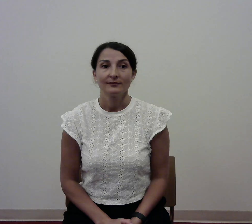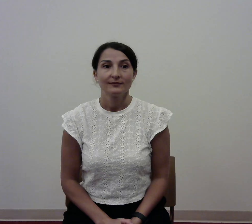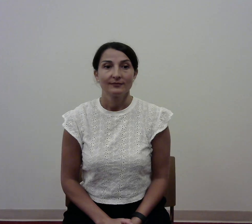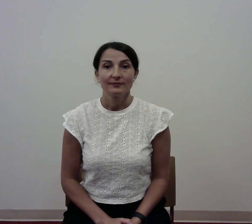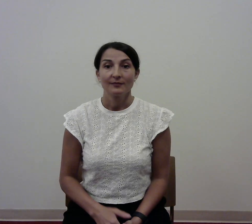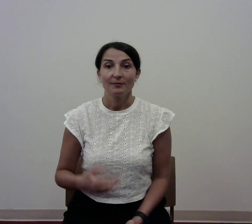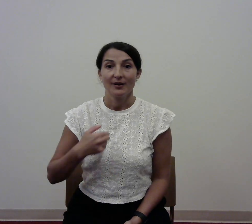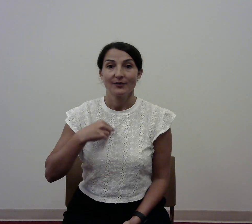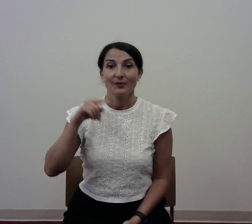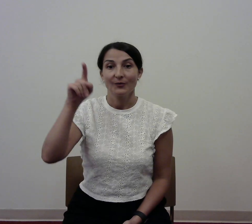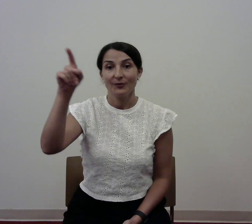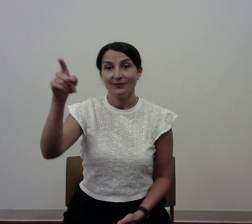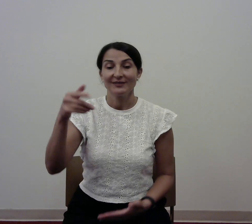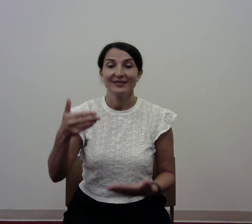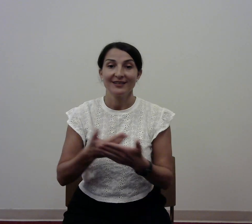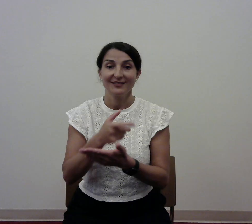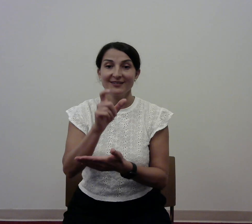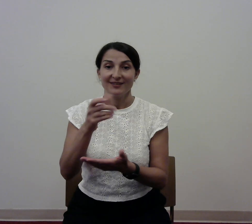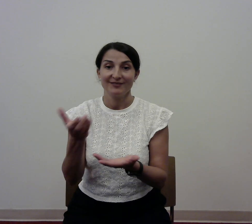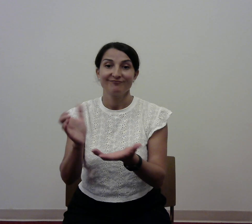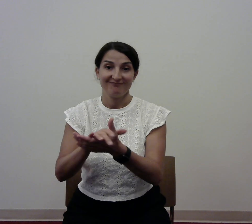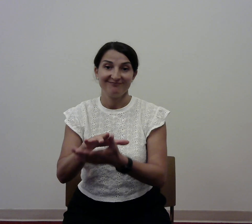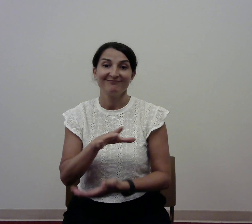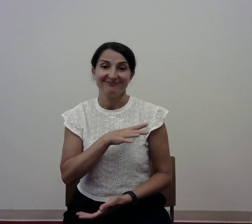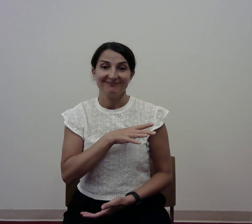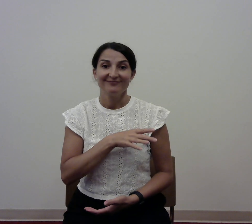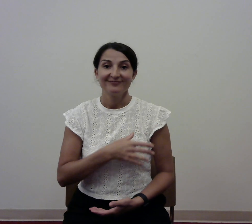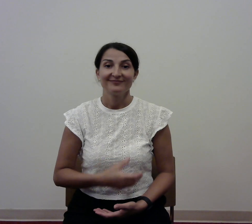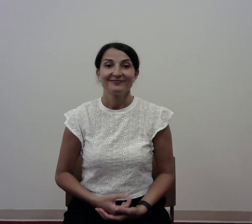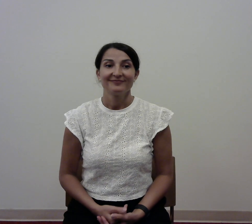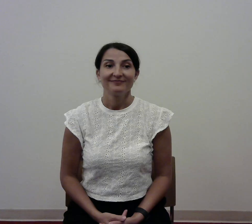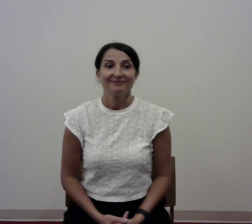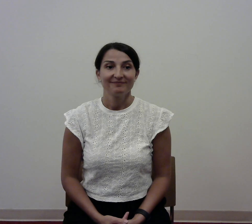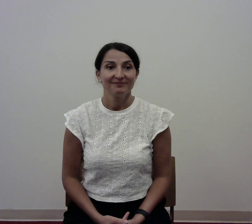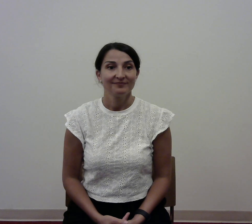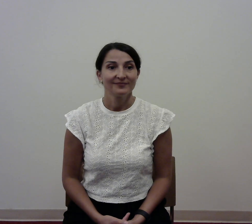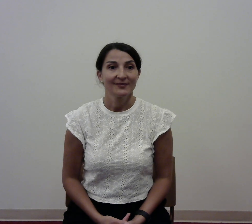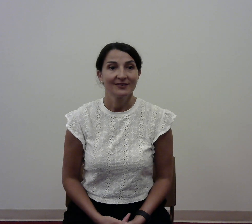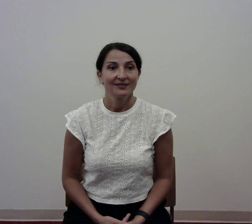Mən orda yeni insanlarla tanış oldum